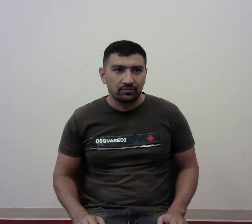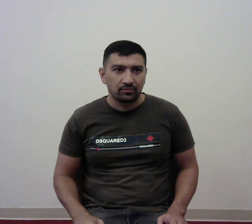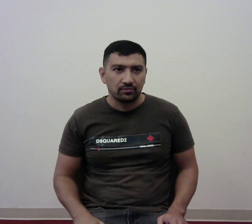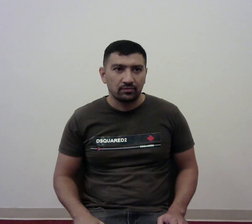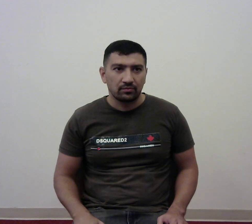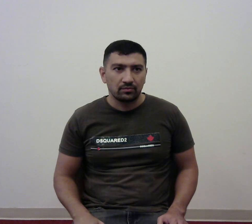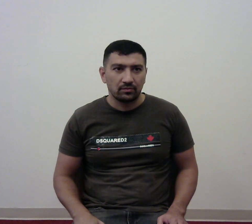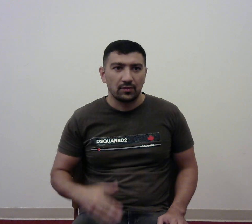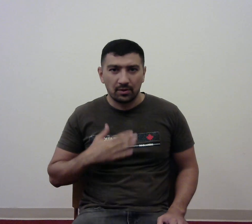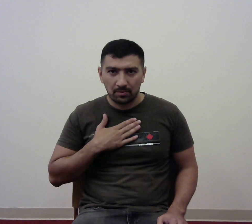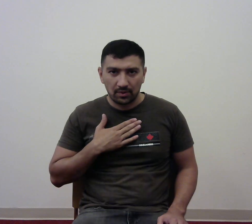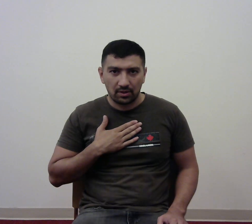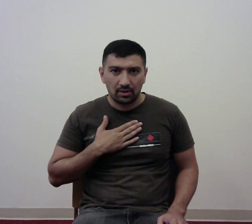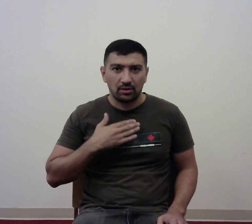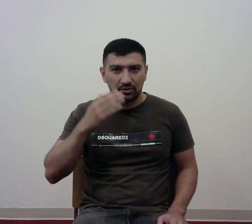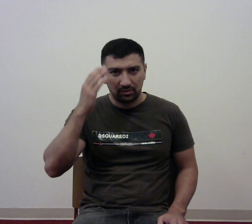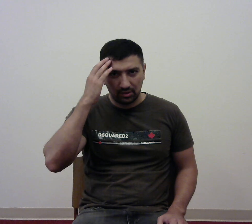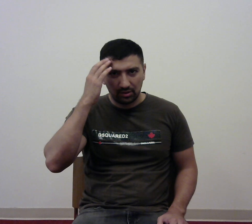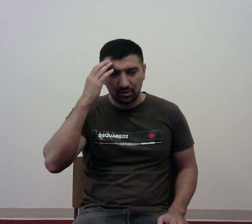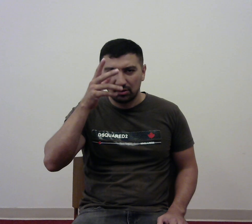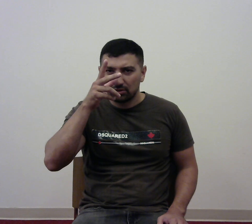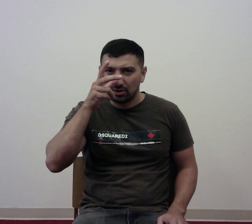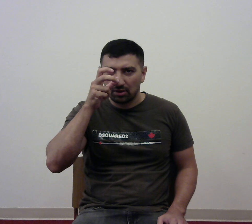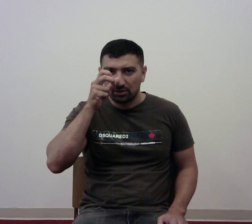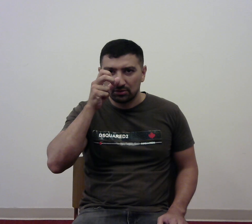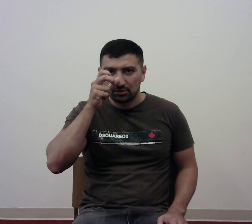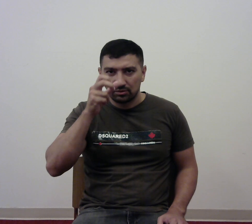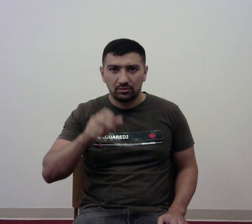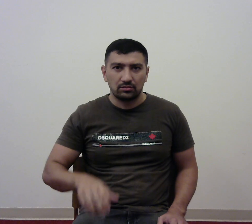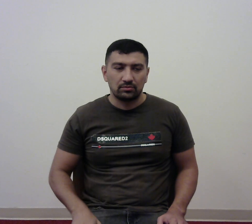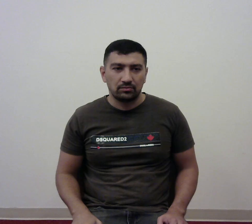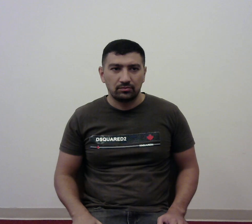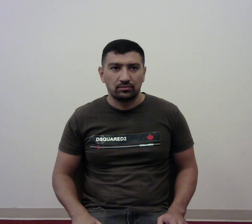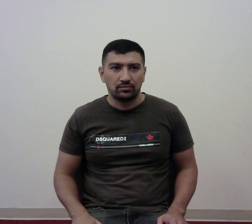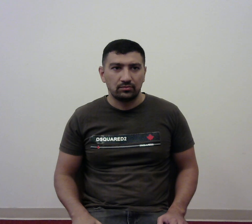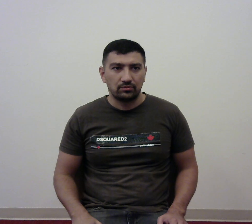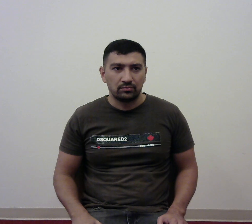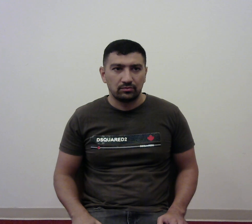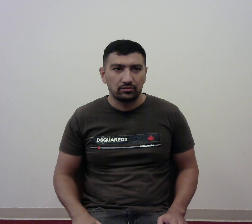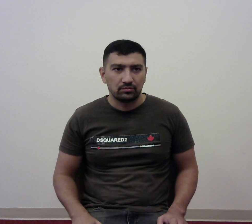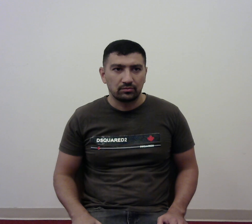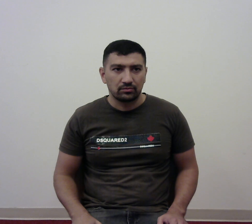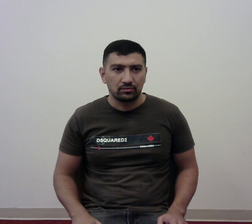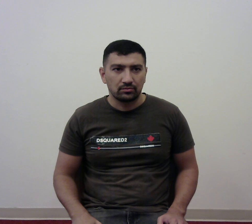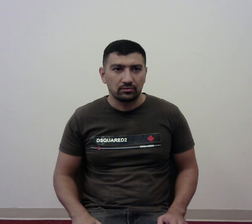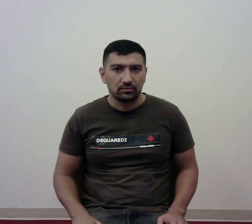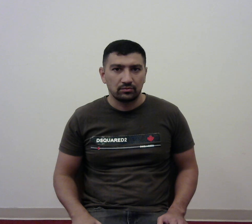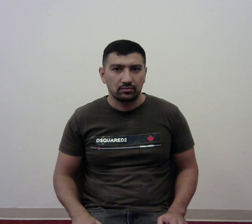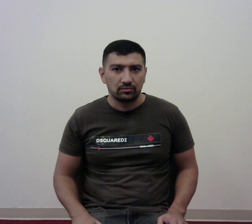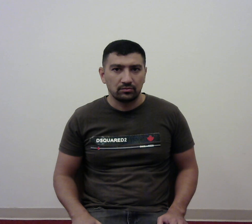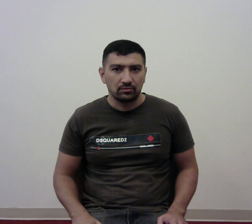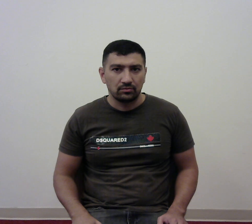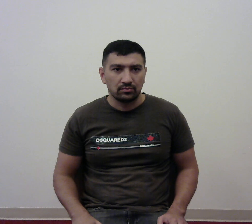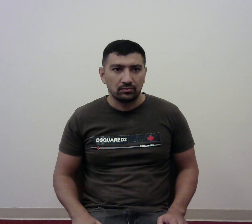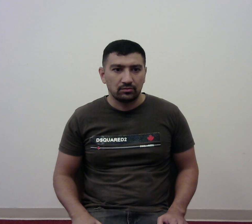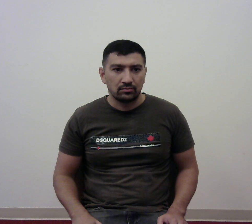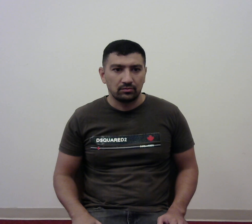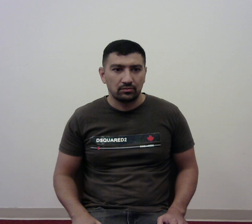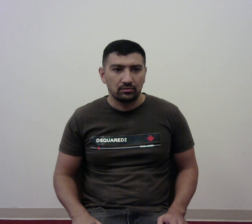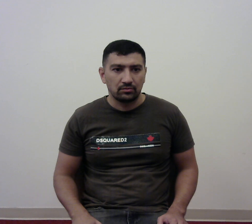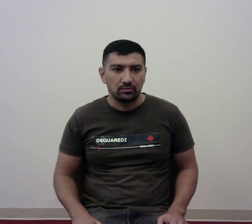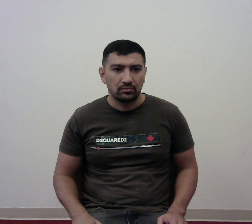Mənim başım ağrıyır